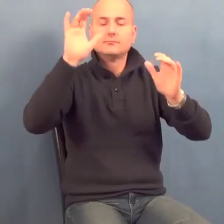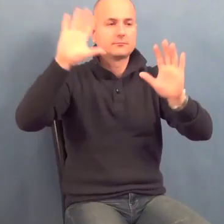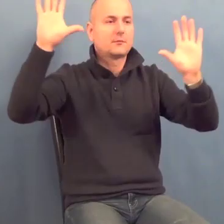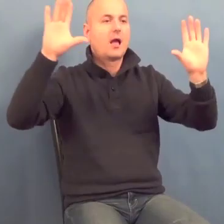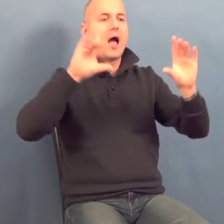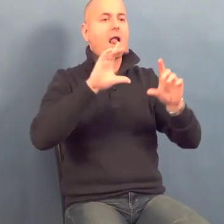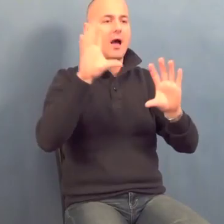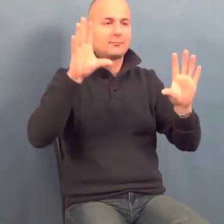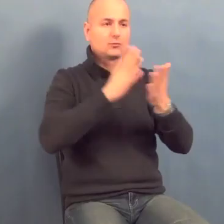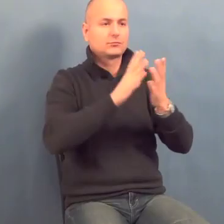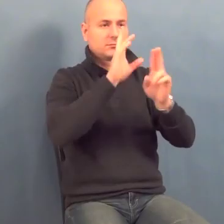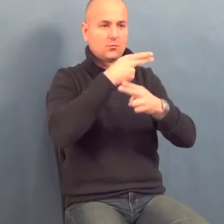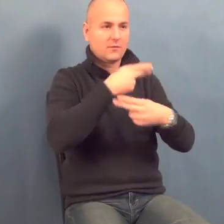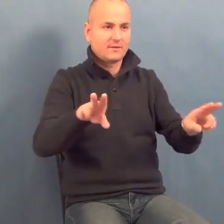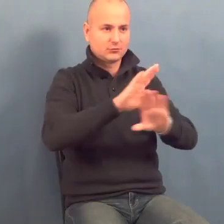Alarm już się wyłączył, już jest unieważniony.